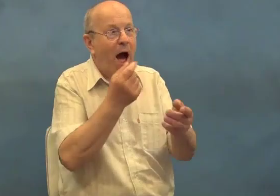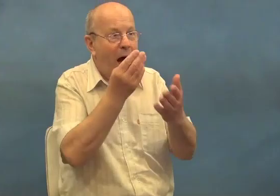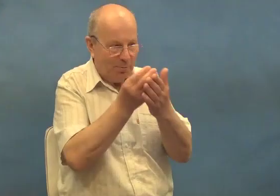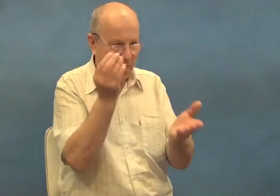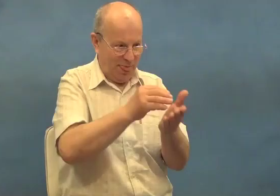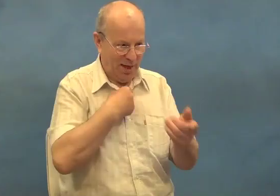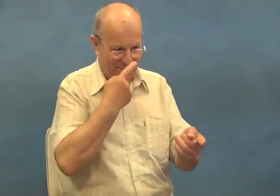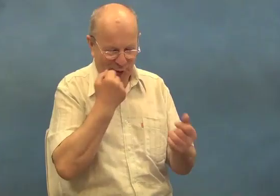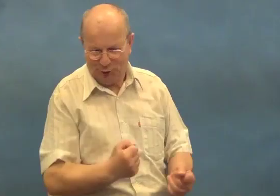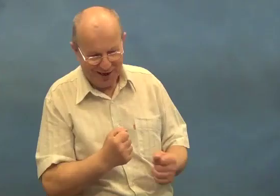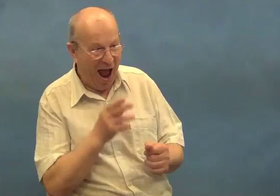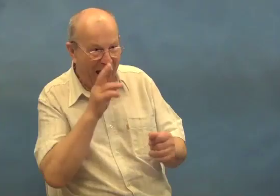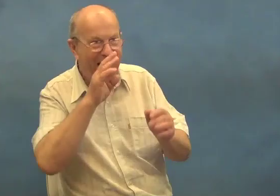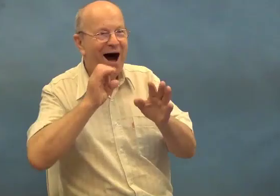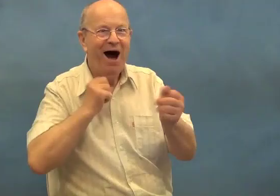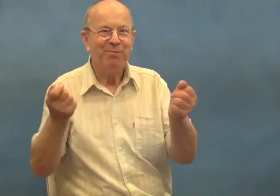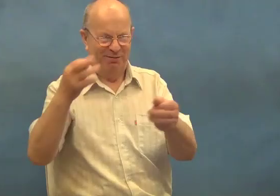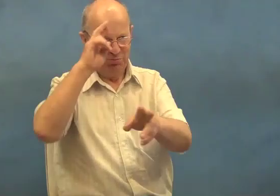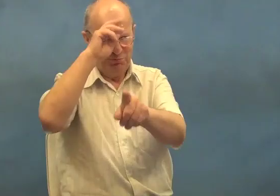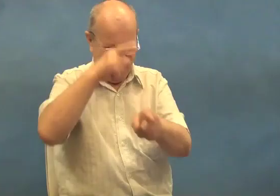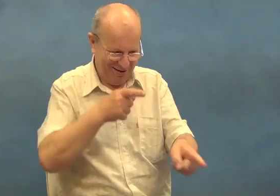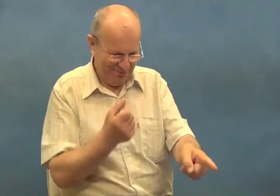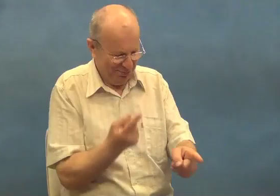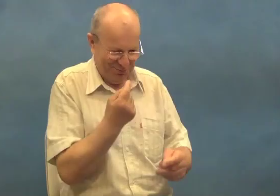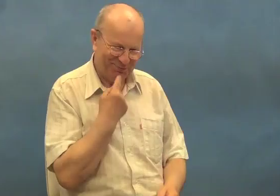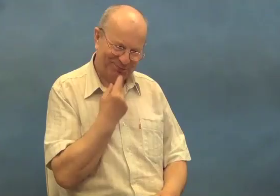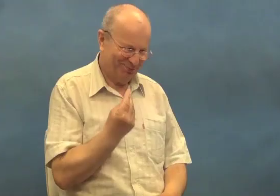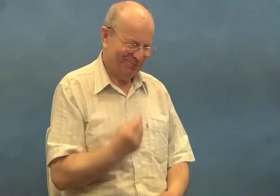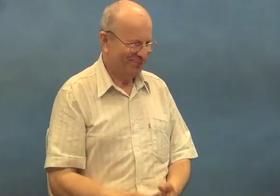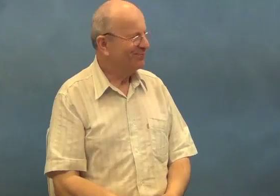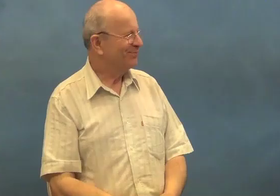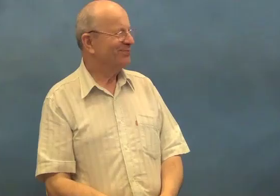Mówię, że ten rysunek jest dodany, jak ja prowadzę, to rozpoznaję znaki, ten jest dziwny, fajnie.